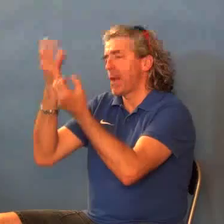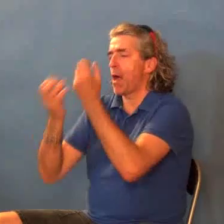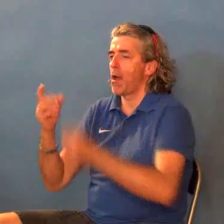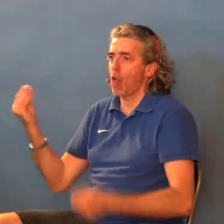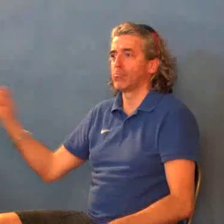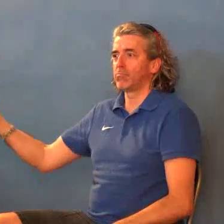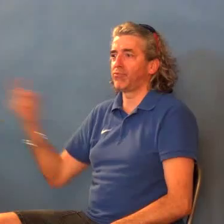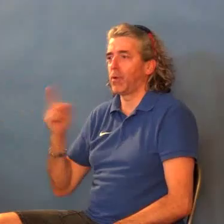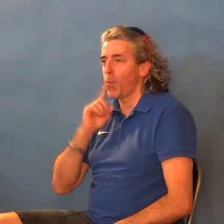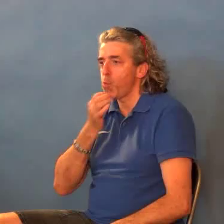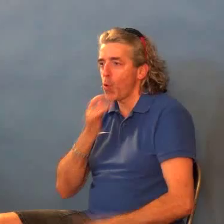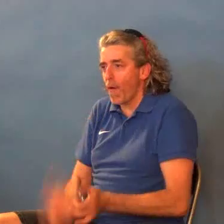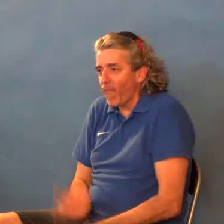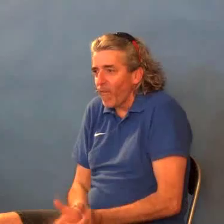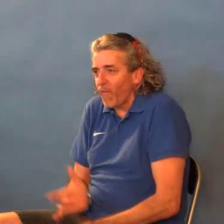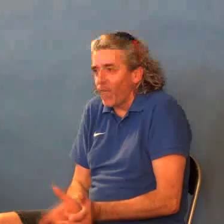Jeszcze pojawił się młody chłopiec na rowerku